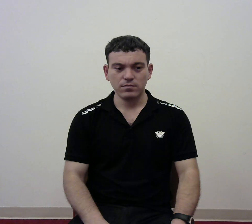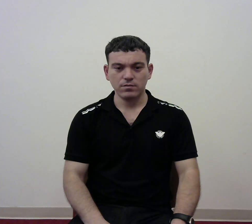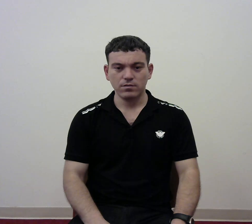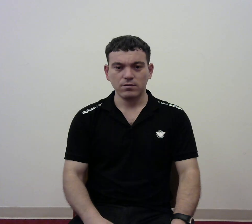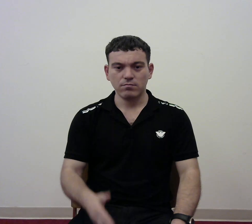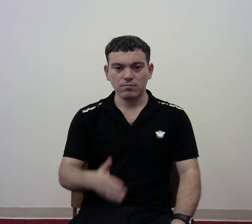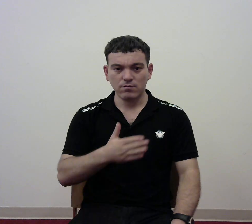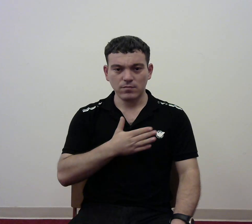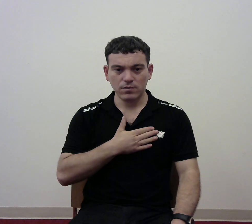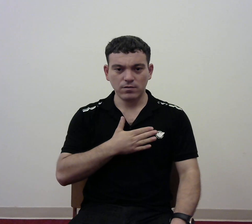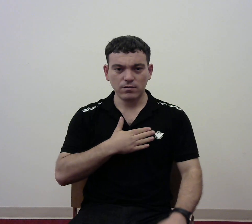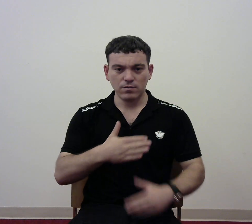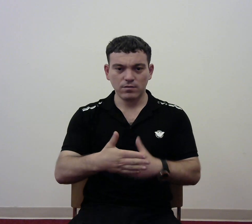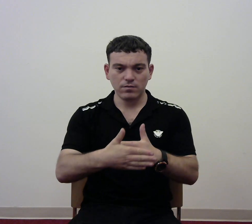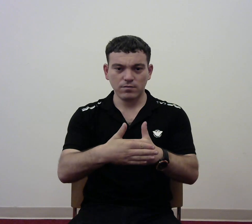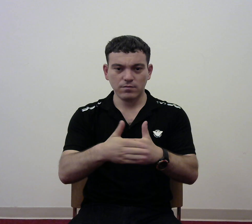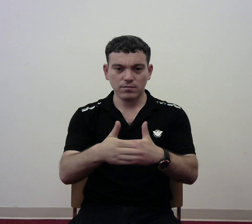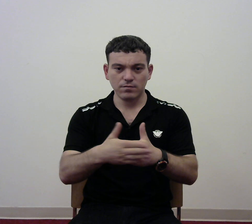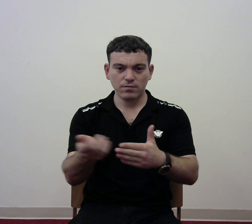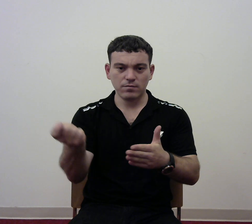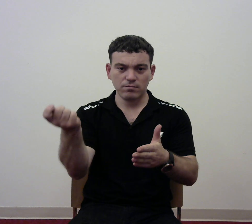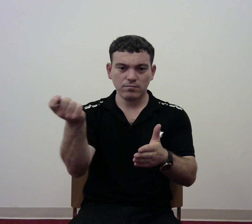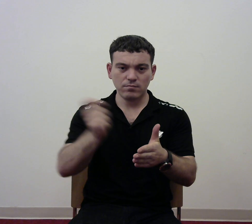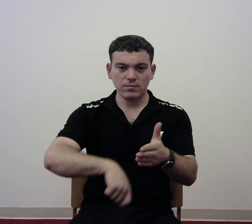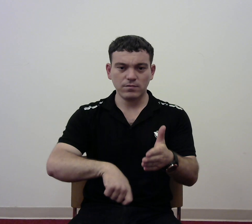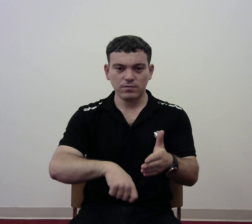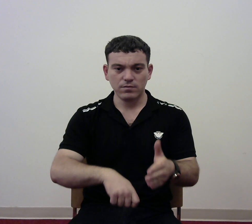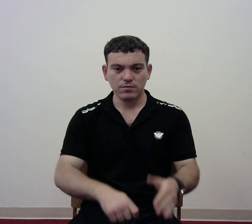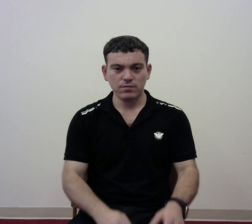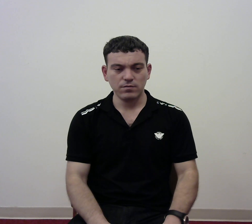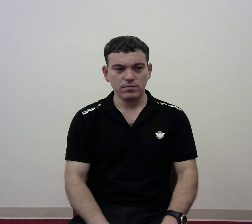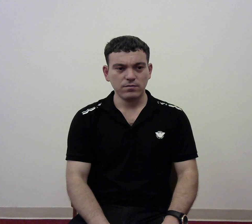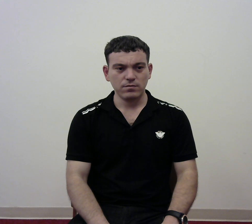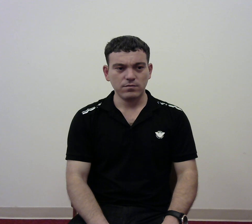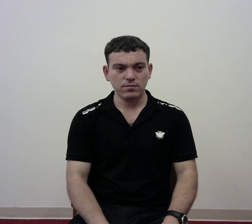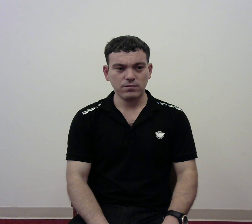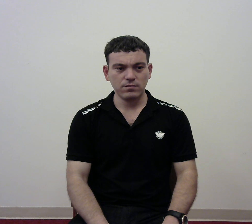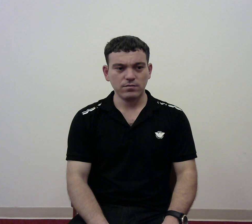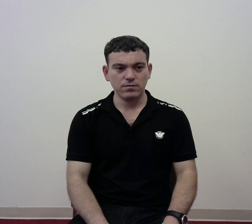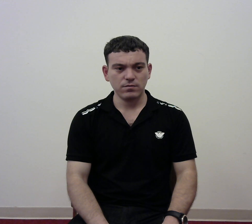Bizim qapımız bağlıdır